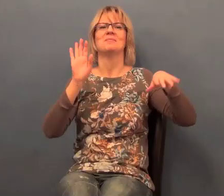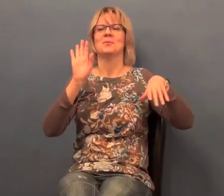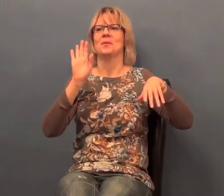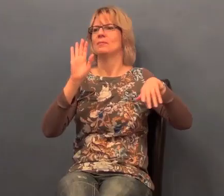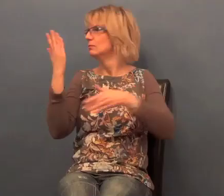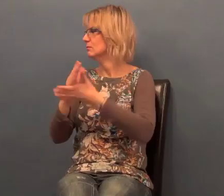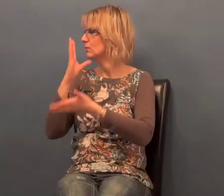Obrazki już się skończyły.